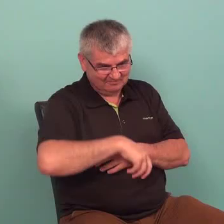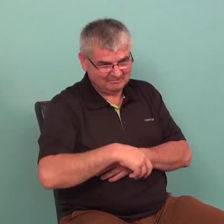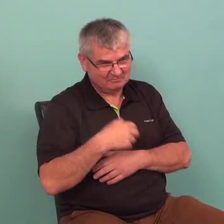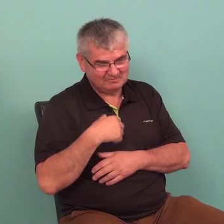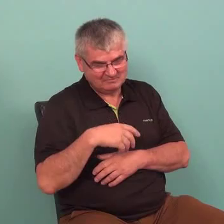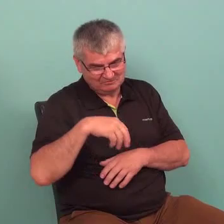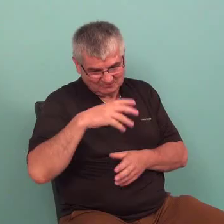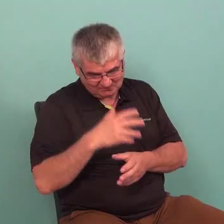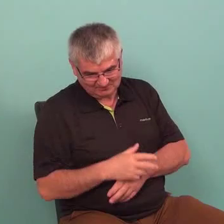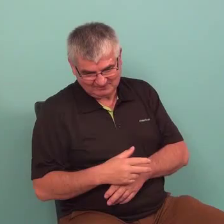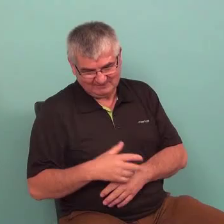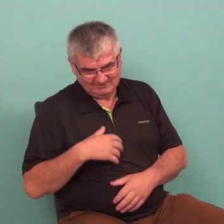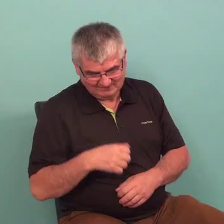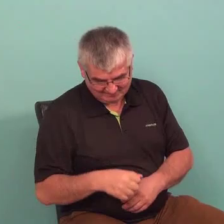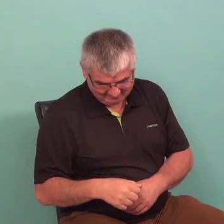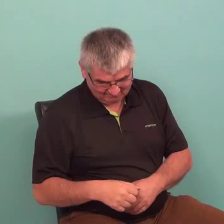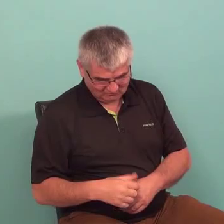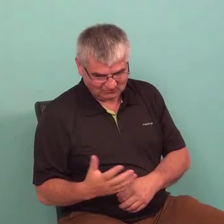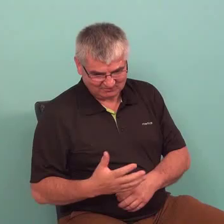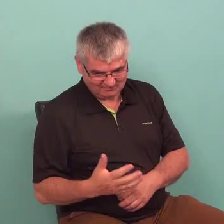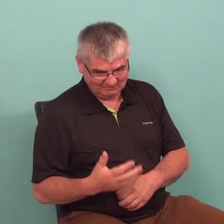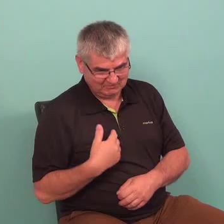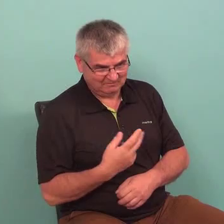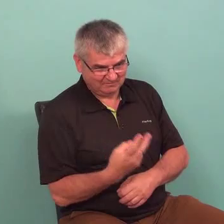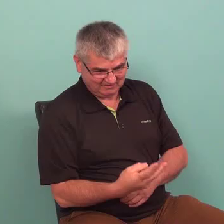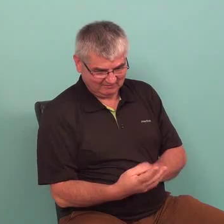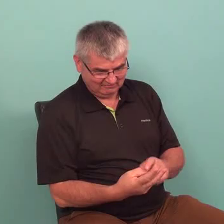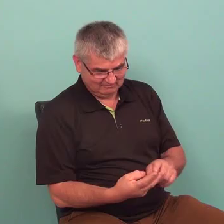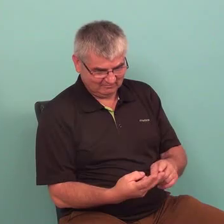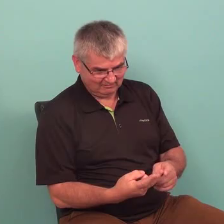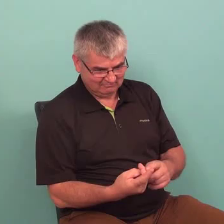Skończył zbieranie i zszedł na dół. Jest zdziwiony - przecież były dwa kosze, a został jeden.